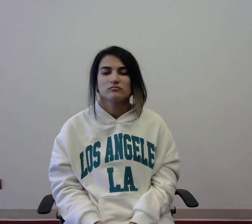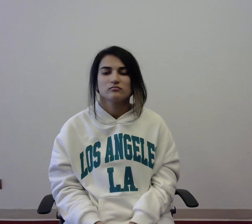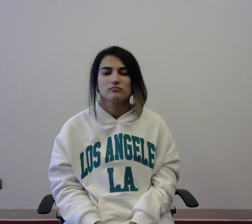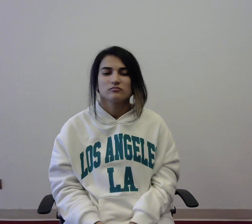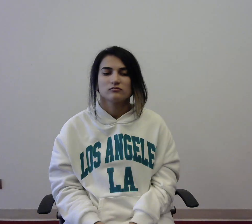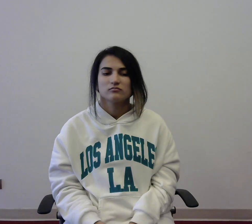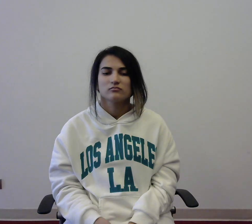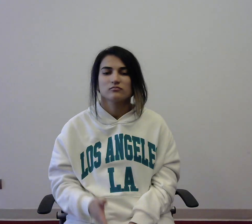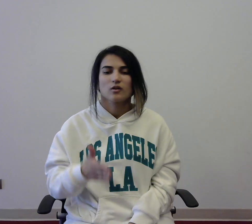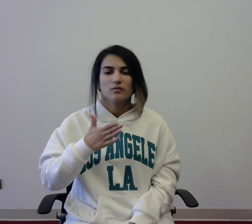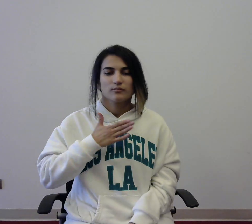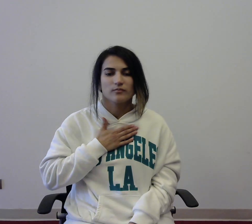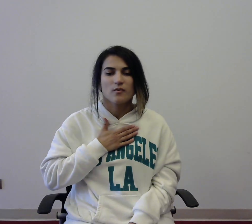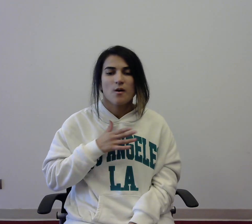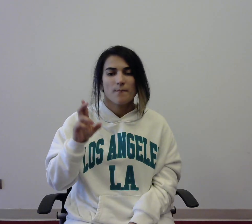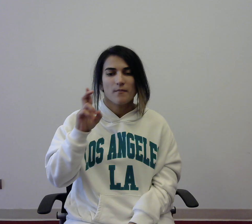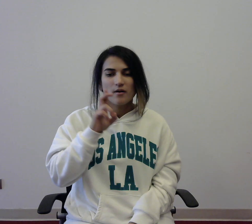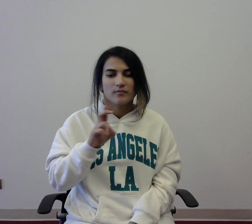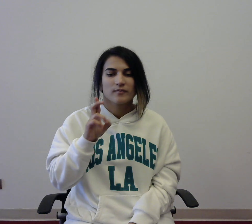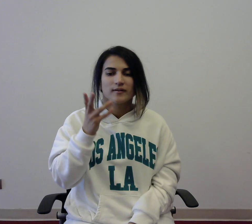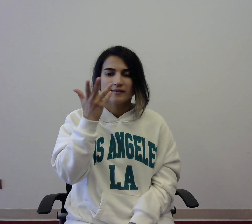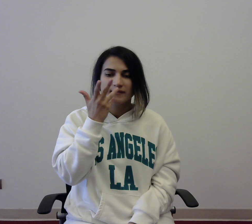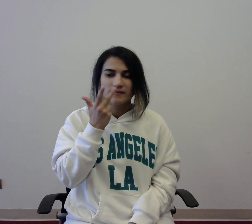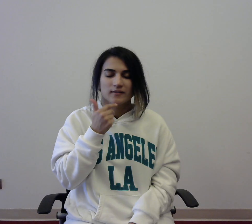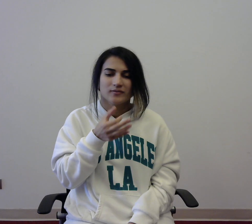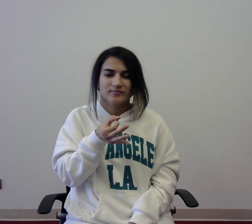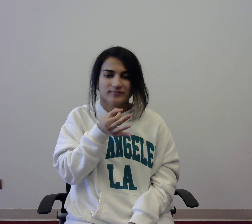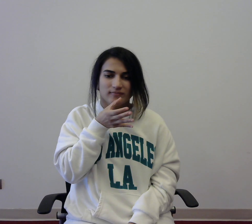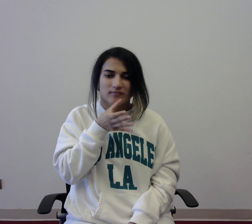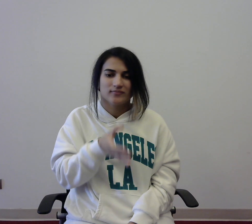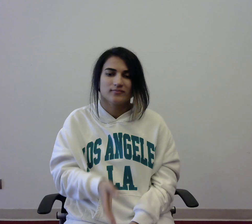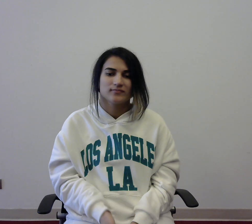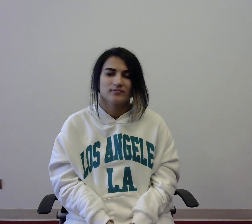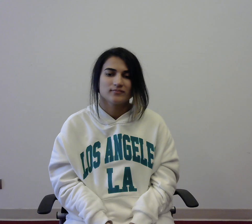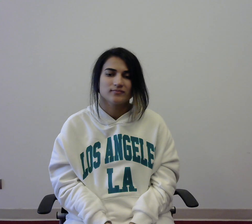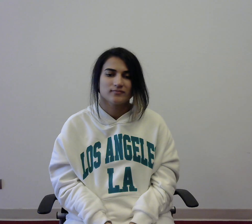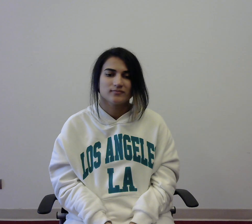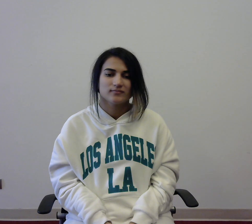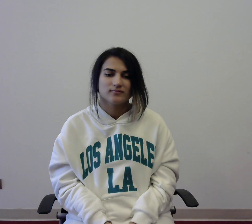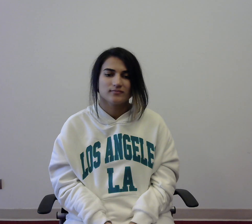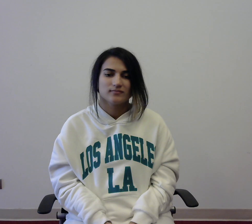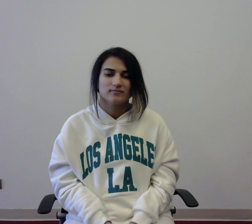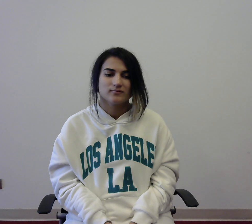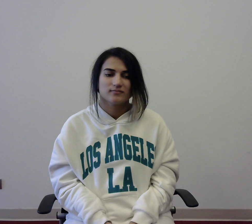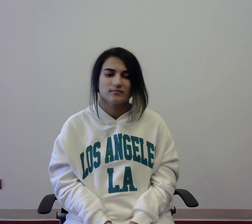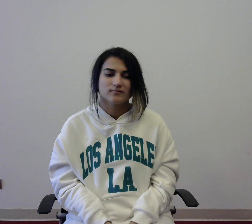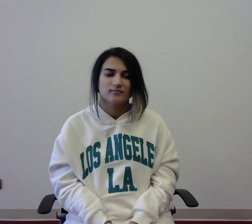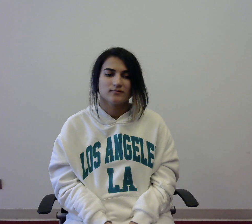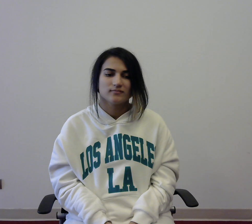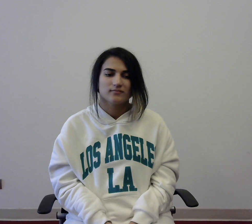Mənim bənövşəyi rəngdən xoşum gəlir